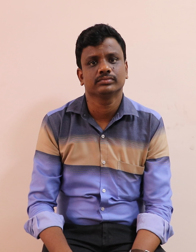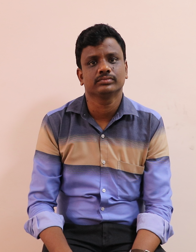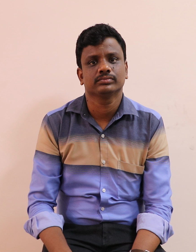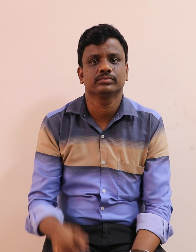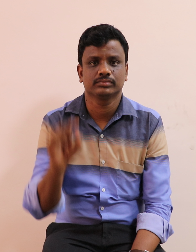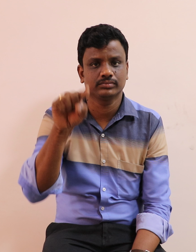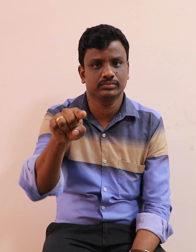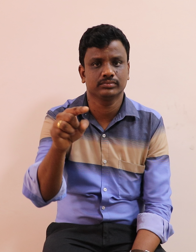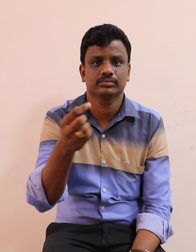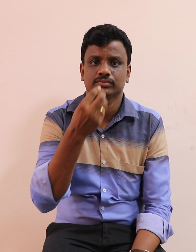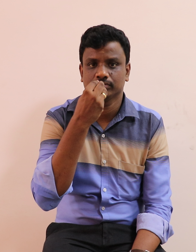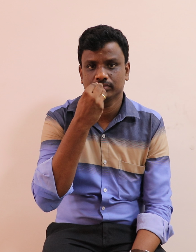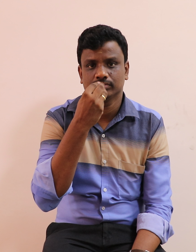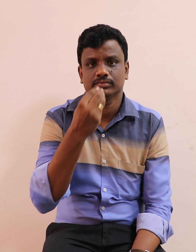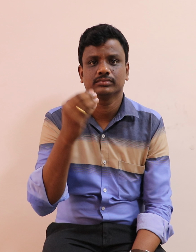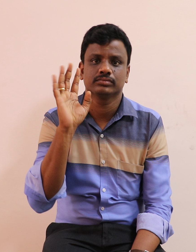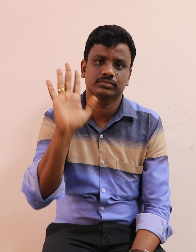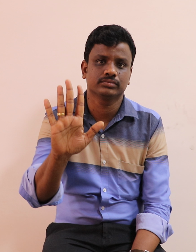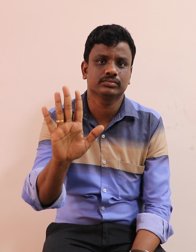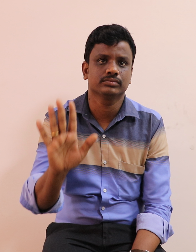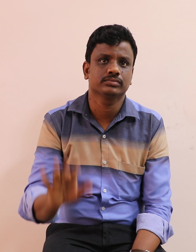had your food